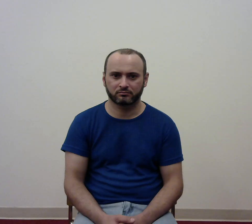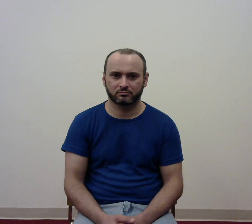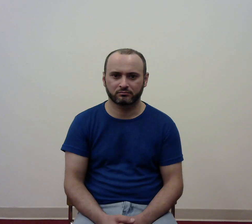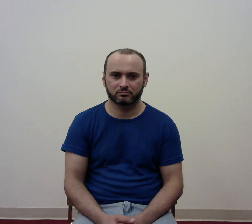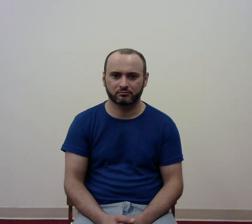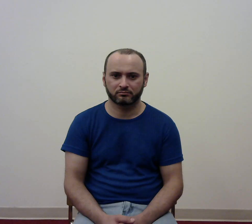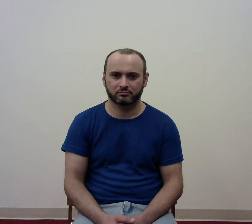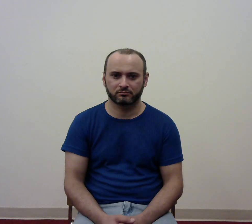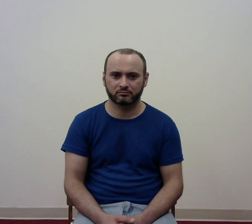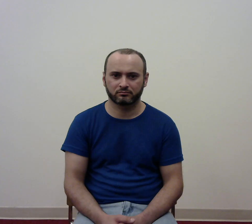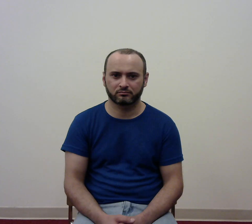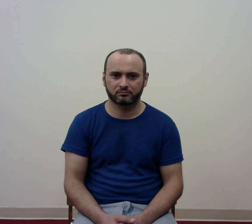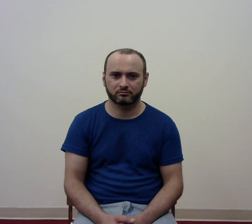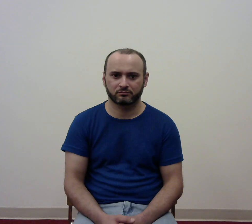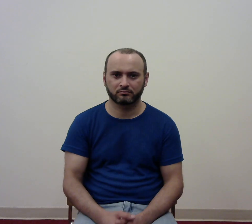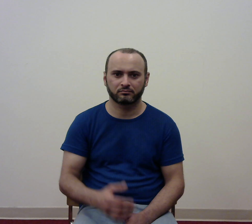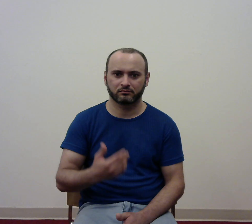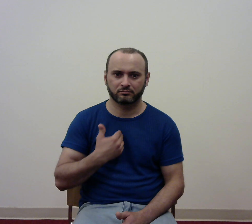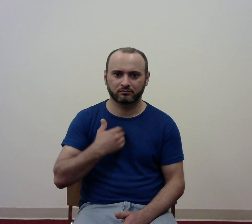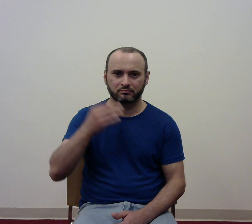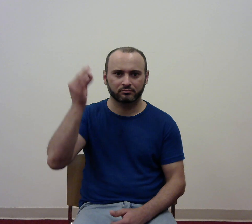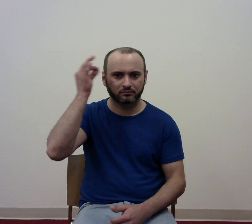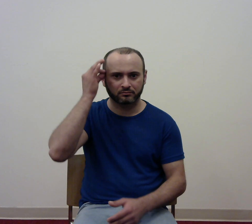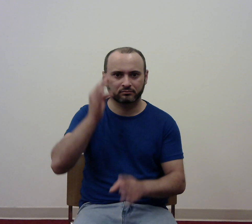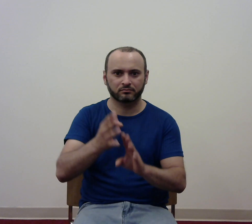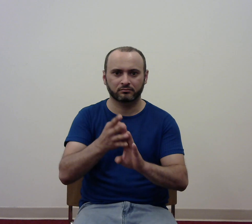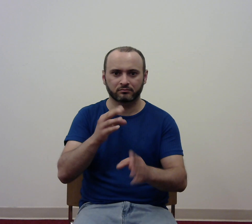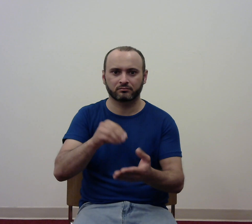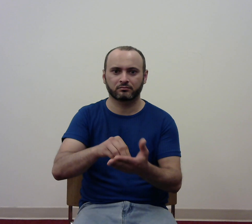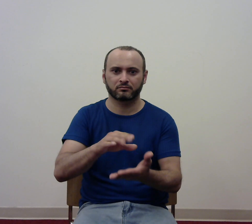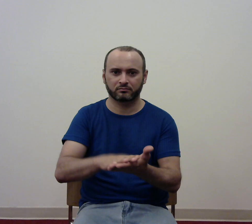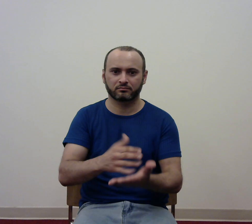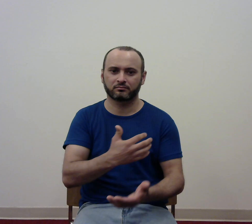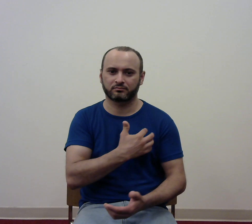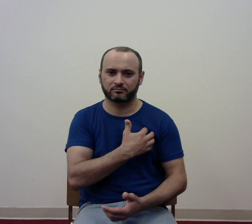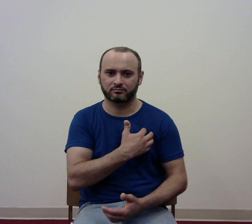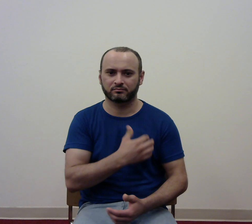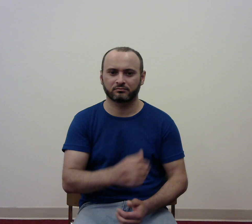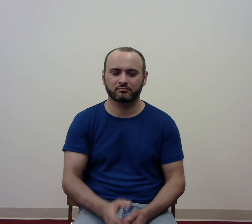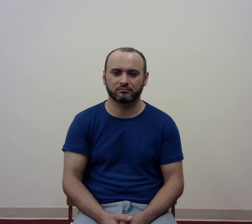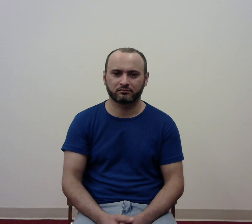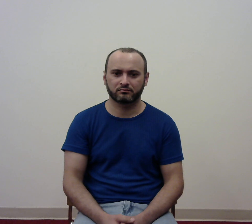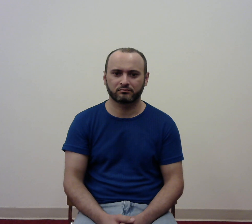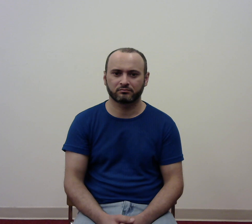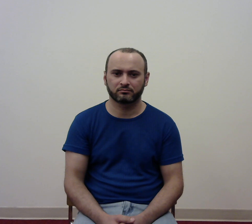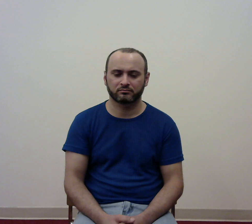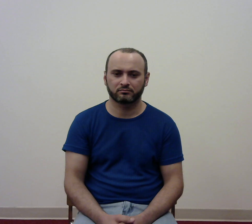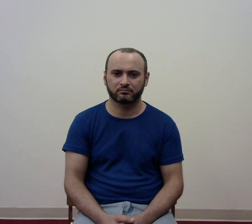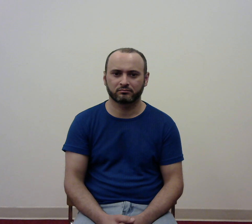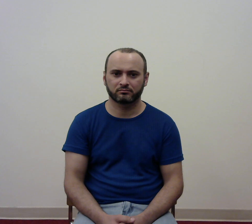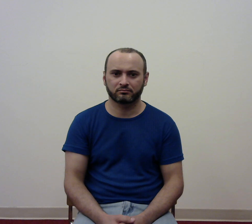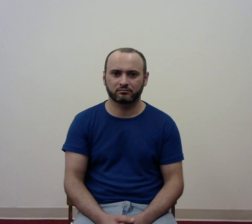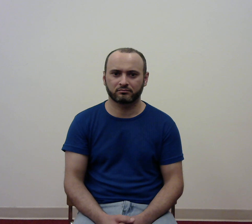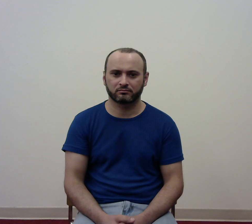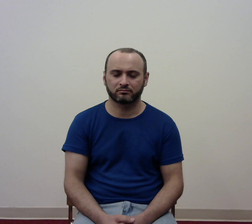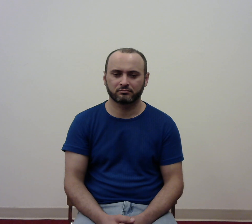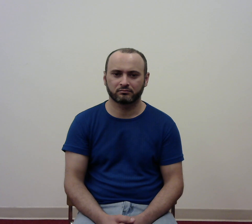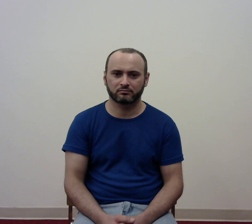Mən həkimin qəbuluna yazılmaq istəyirəm